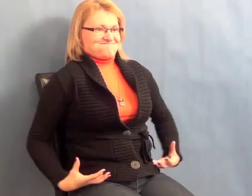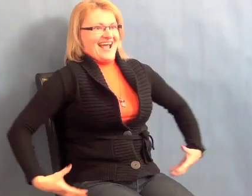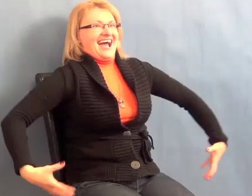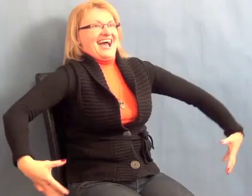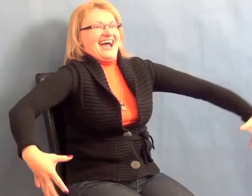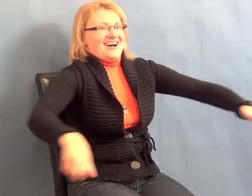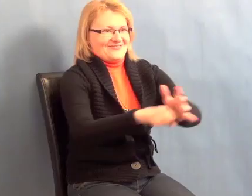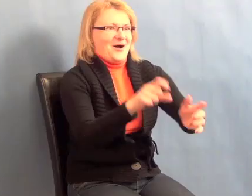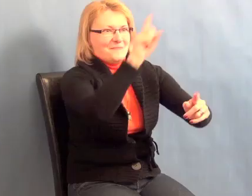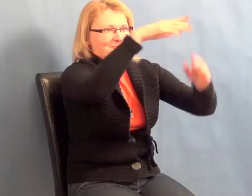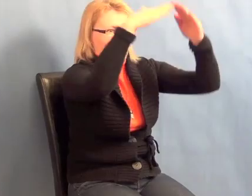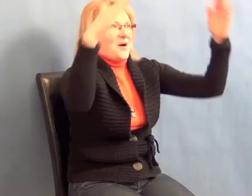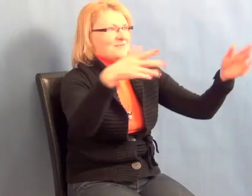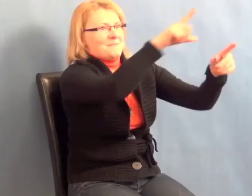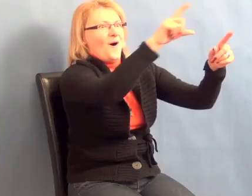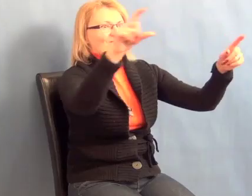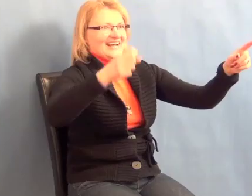Roztrzęsiony poszedł do kręgielni.